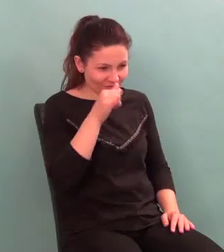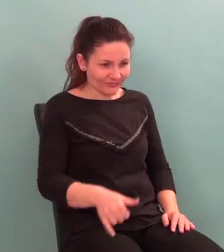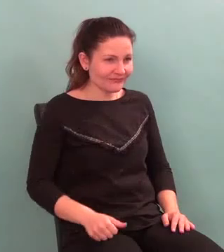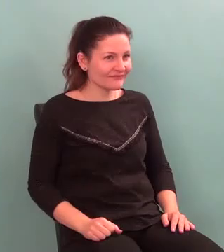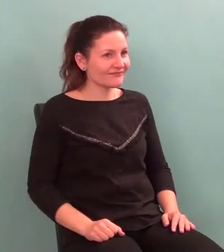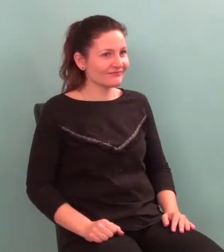Nie mogę.